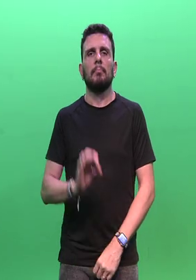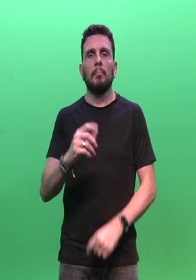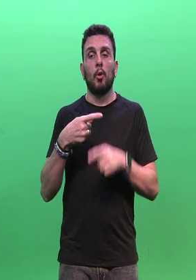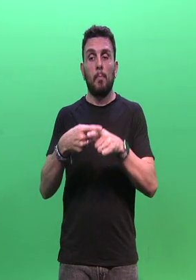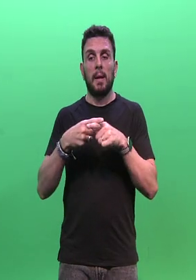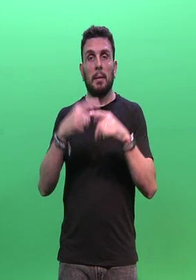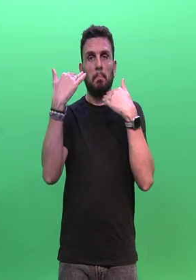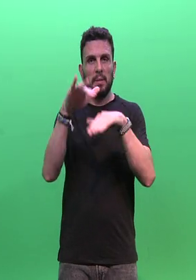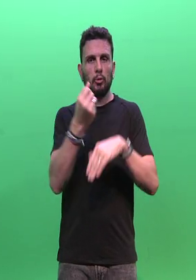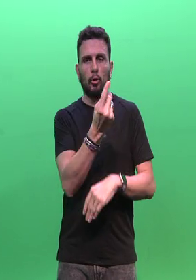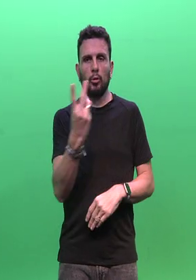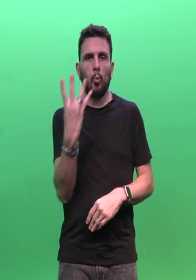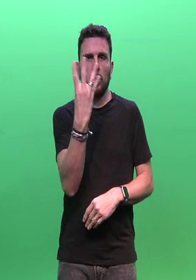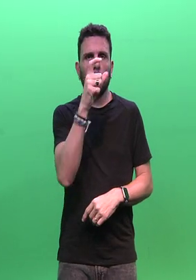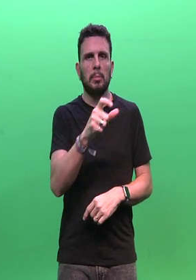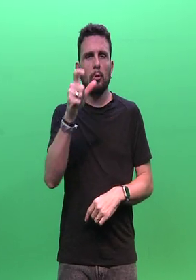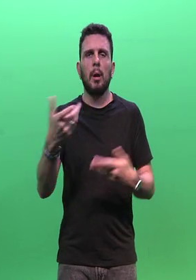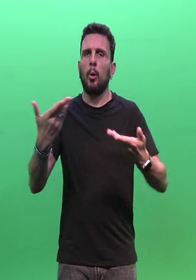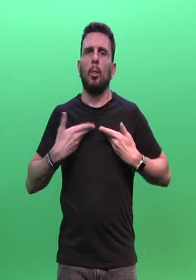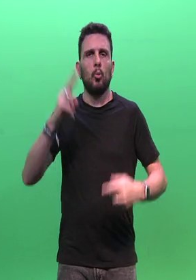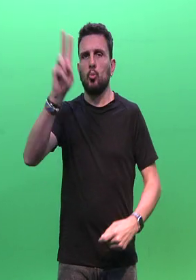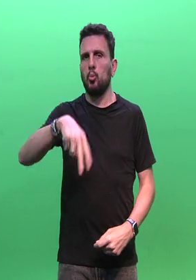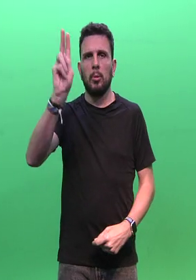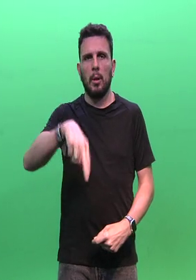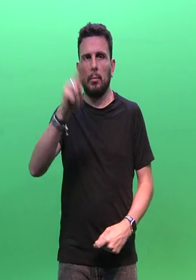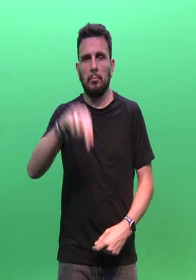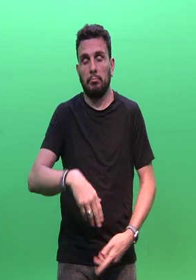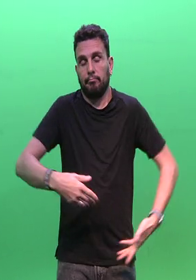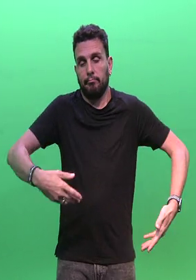Sí, comparteixo pis amb quatre persones, però no m'ajuden mai.